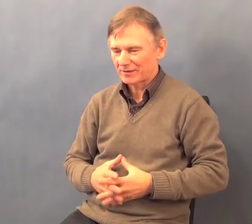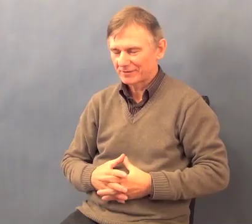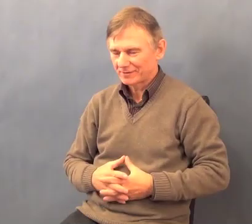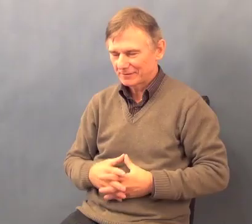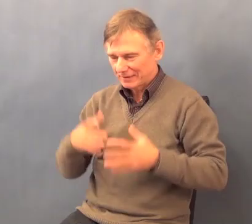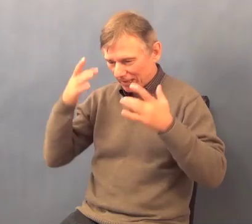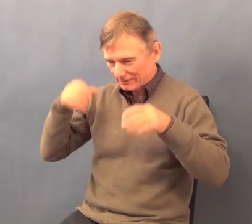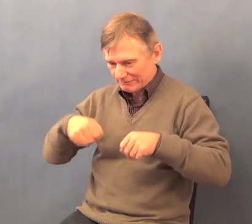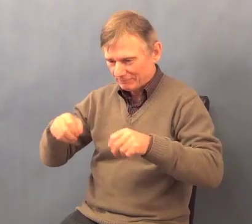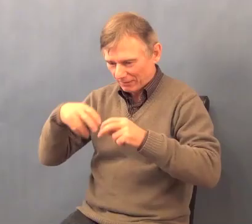Spadł z jelenia.